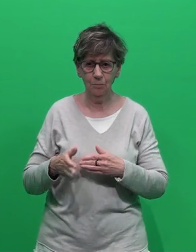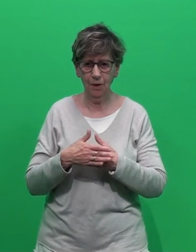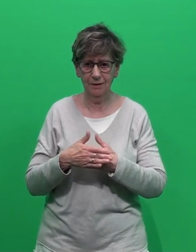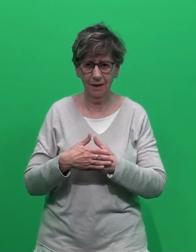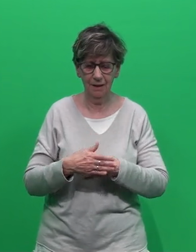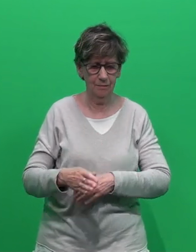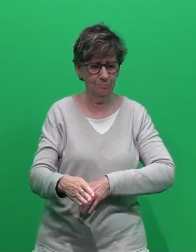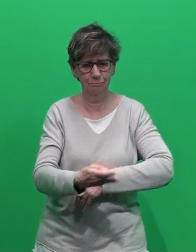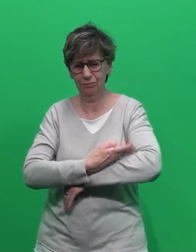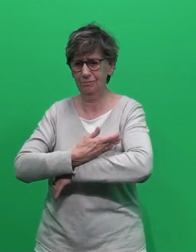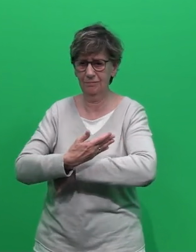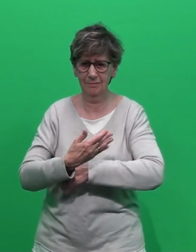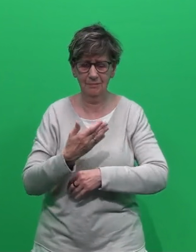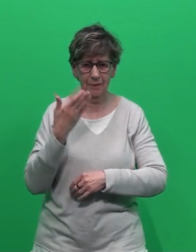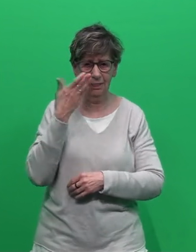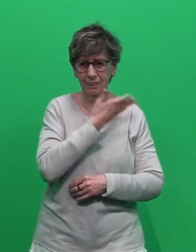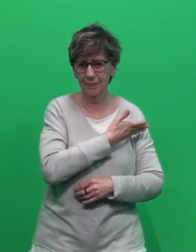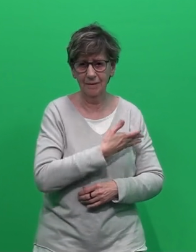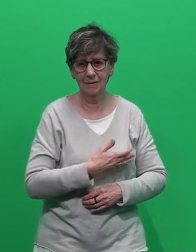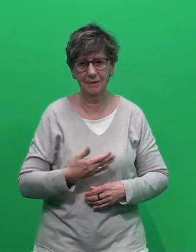He rebut un cop amb la porta al braç, no me n'he adonat.